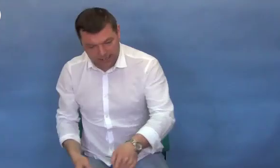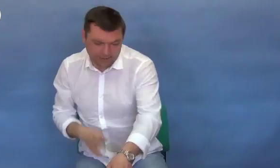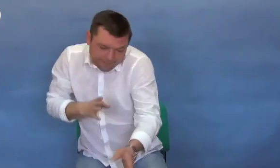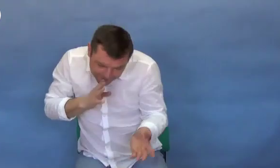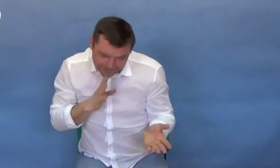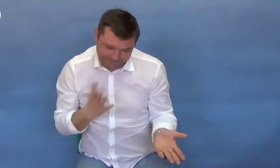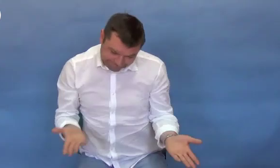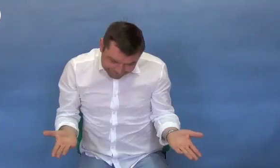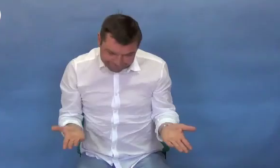Ten znak chyba o tym mówi.